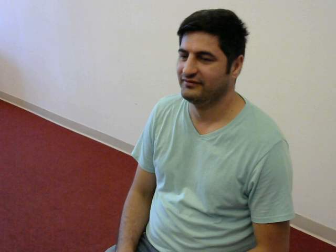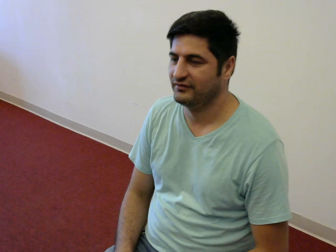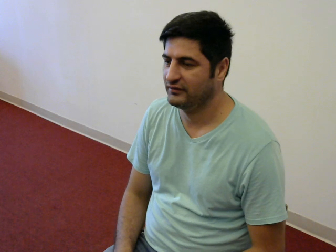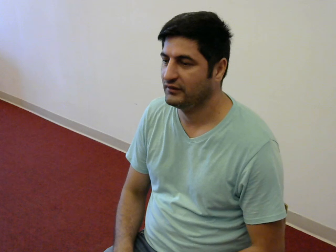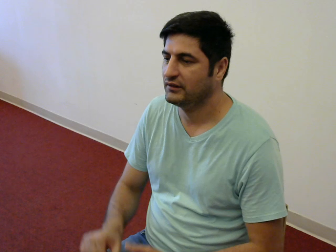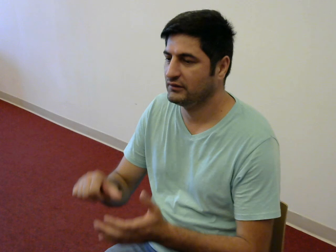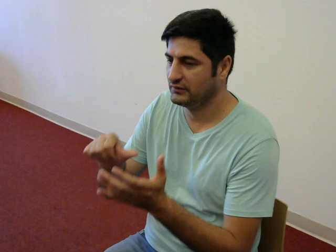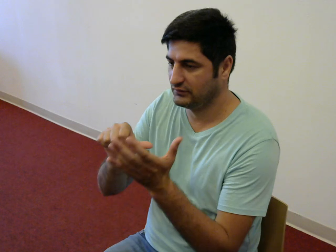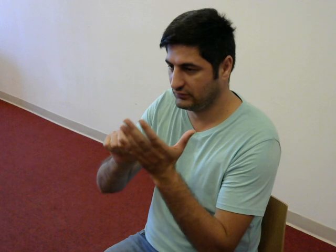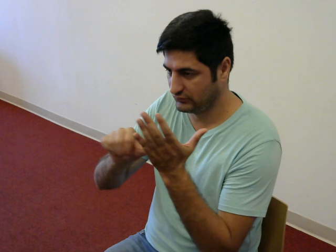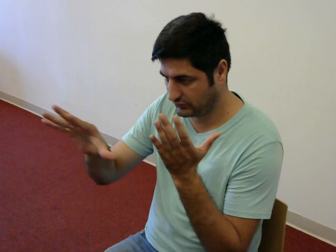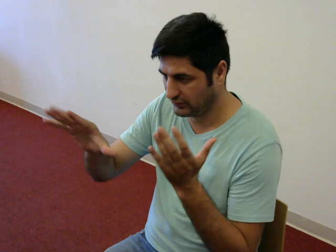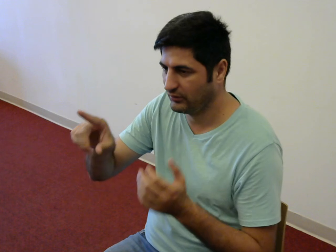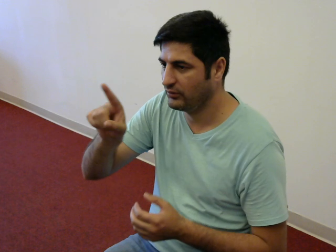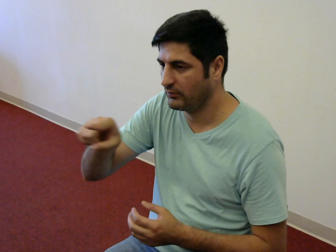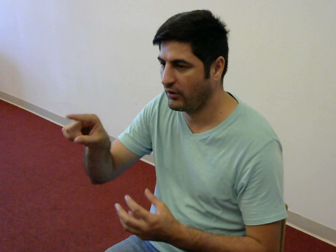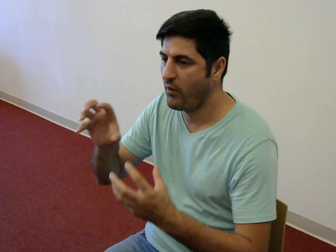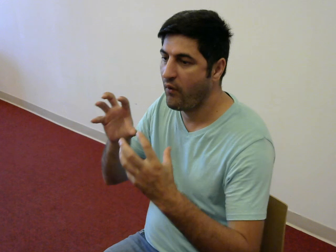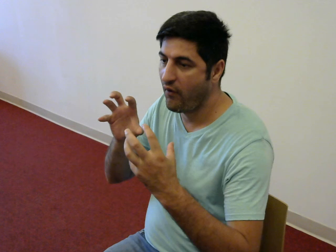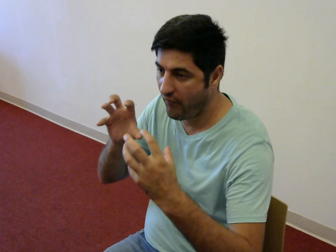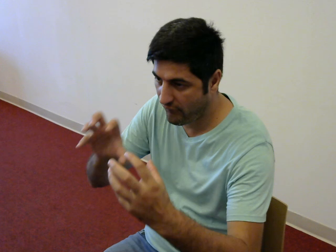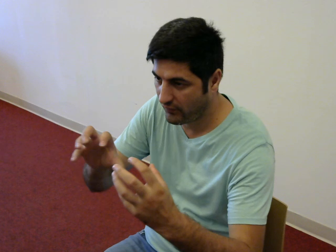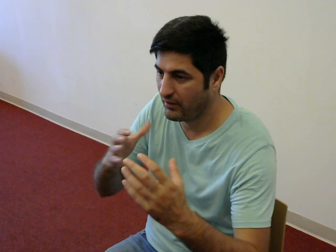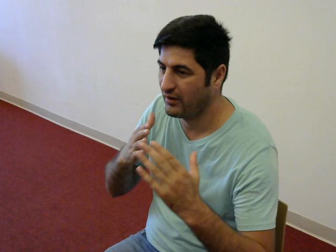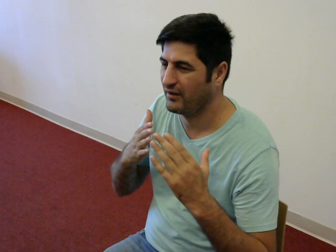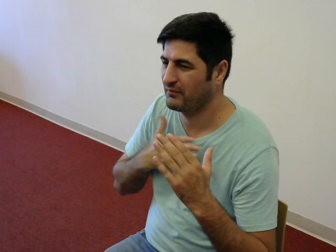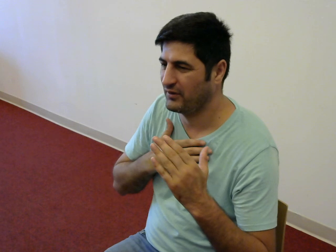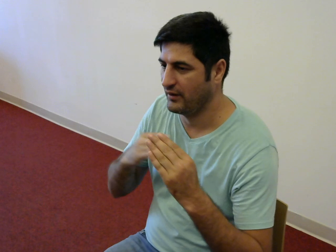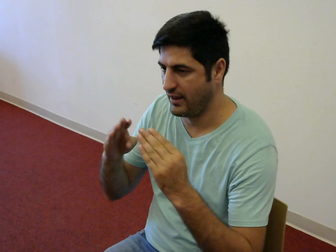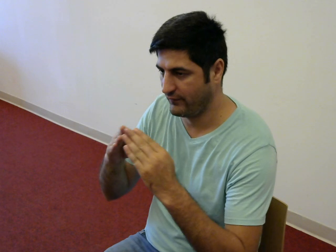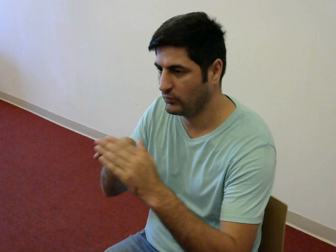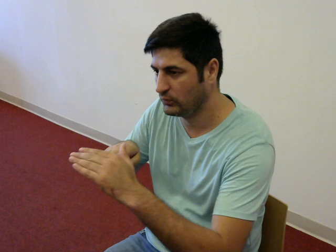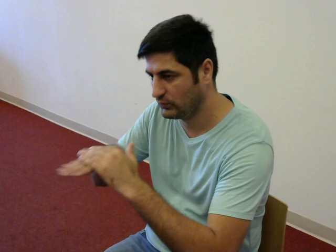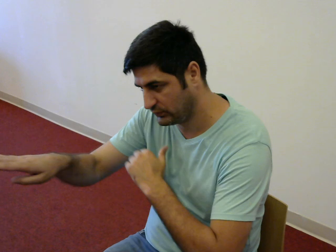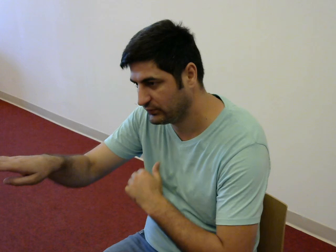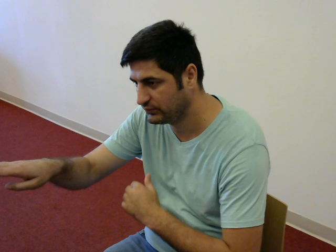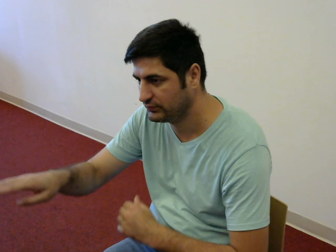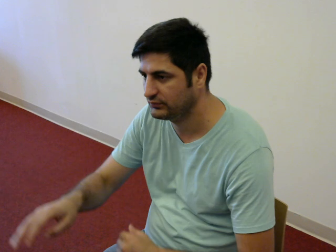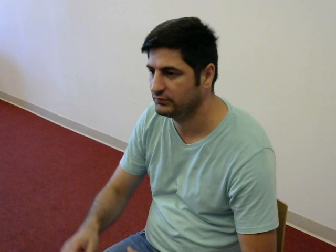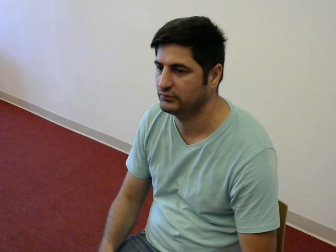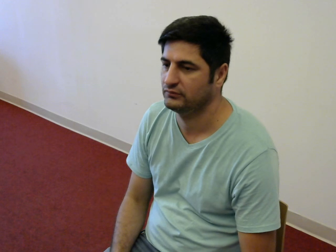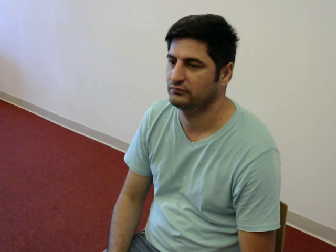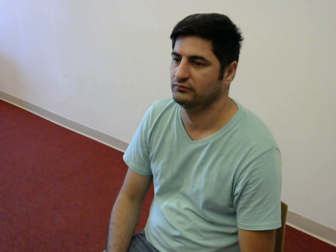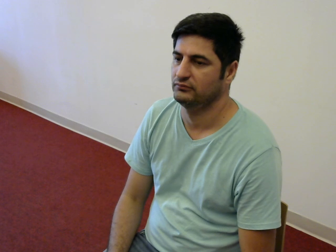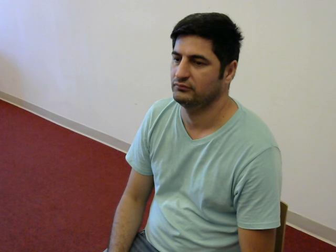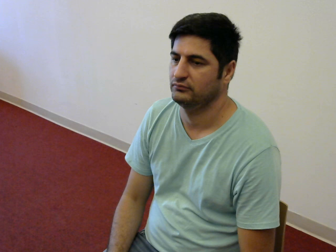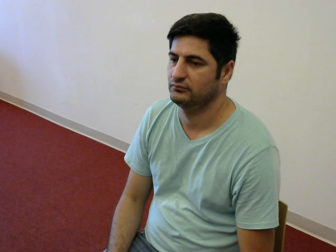65 saylı avtobus mənim evimə gedir